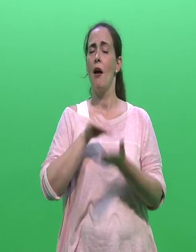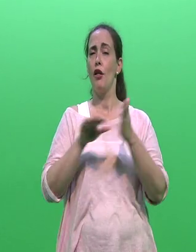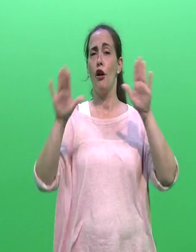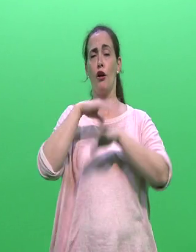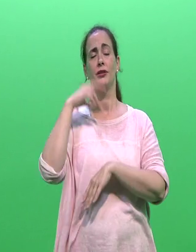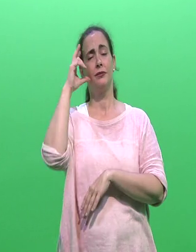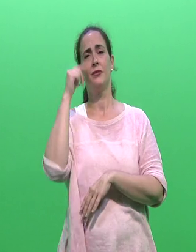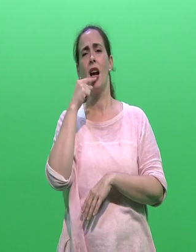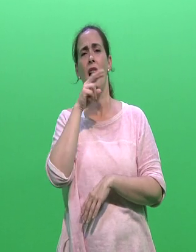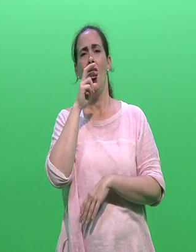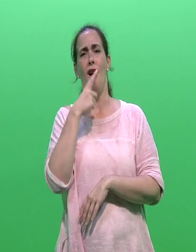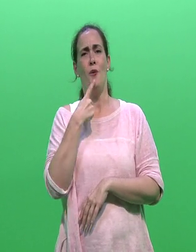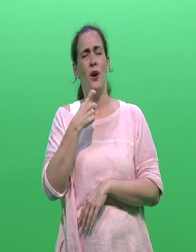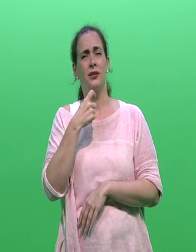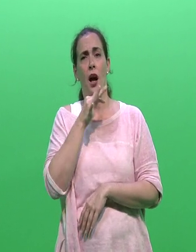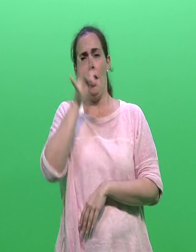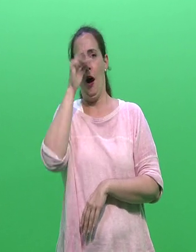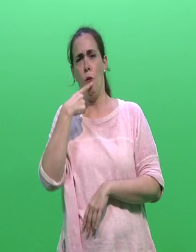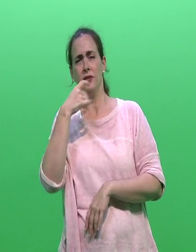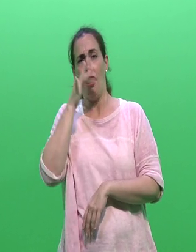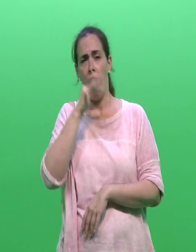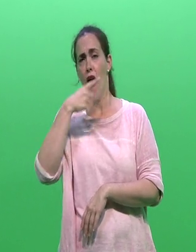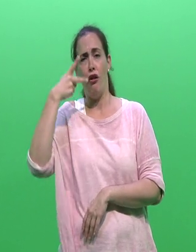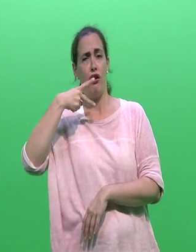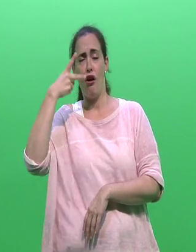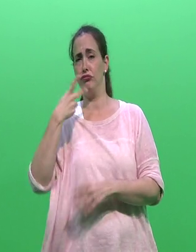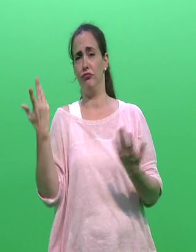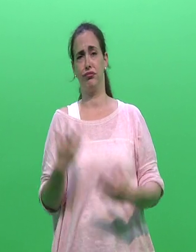Dde vegades a la nit em costa respirar per la boca, després pel nas, després per la boca, em costa respirar per tots dos llocs.